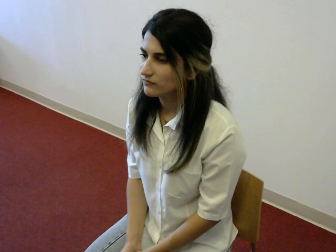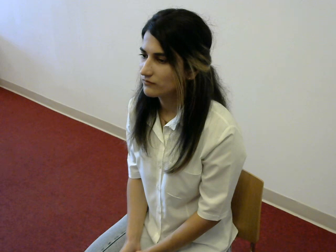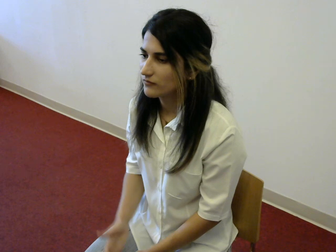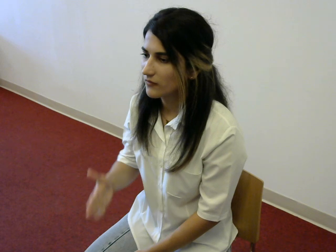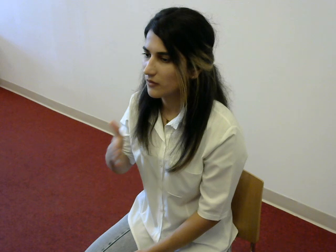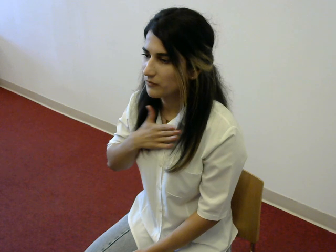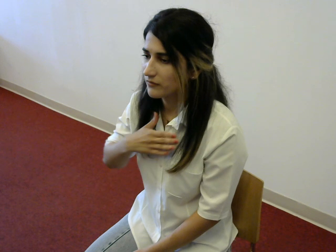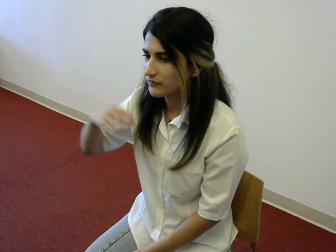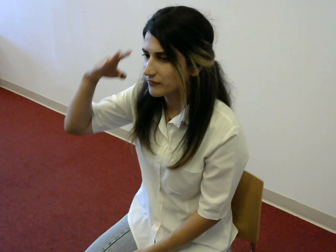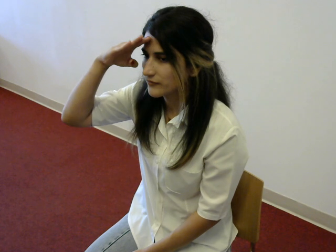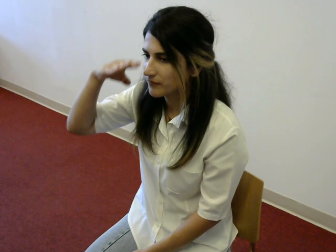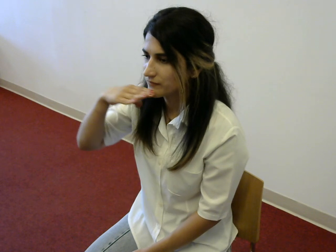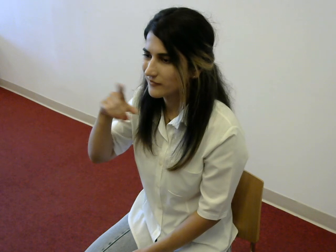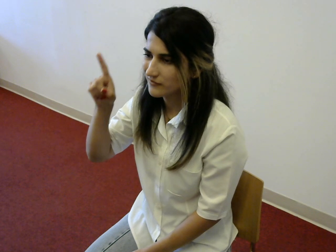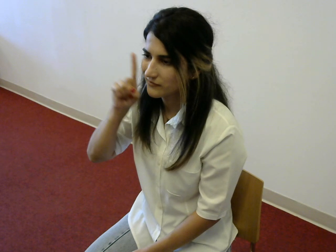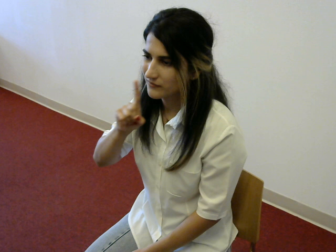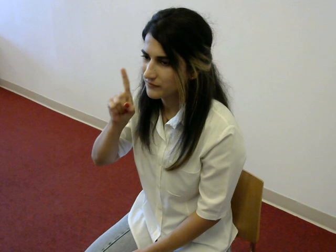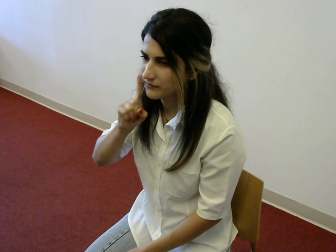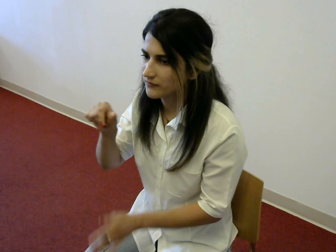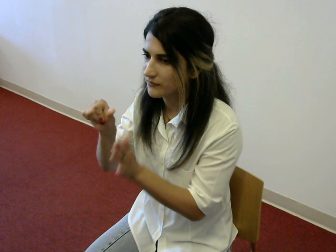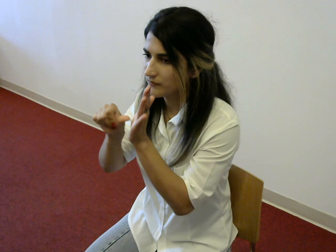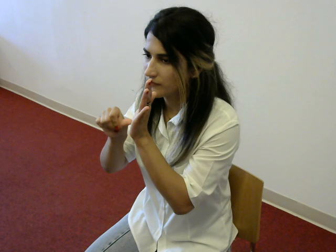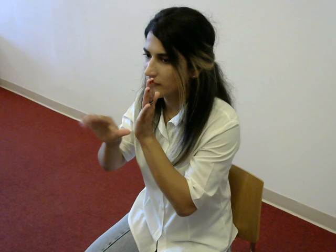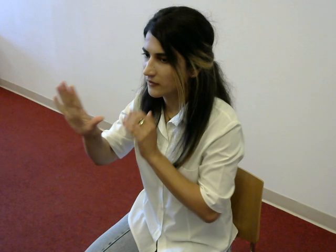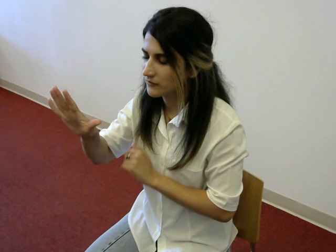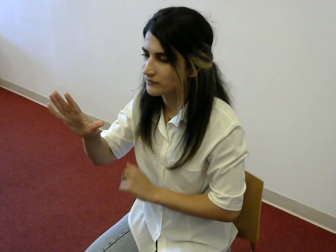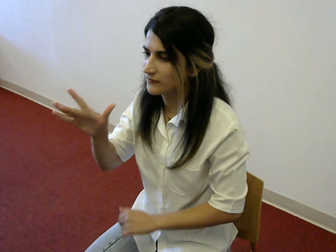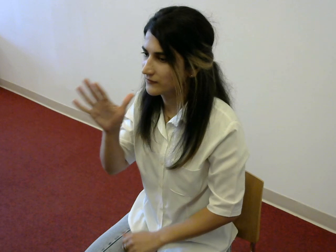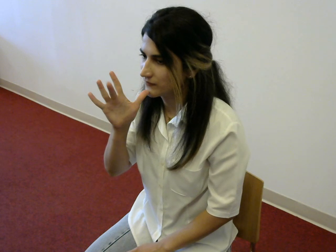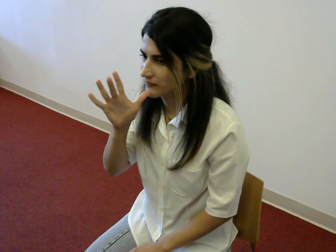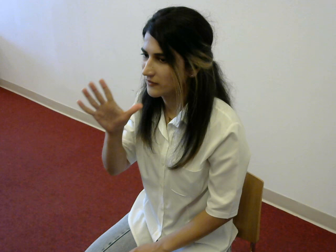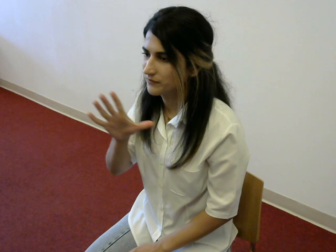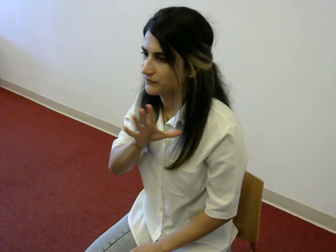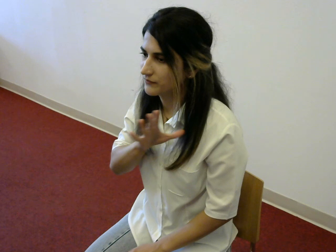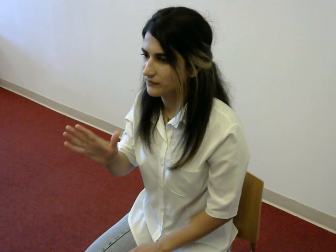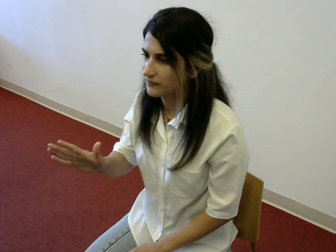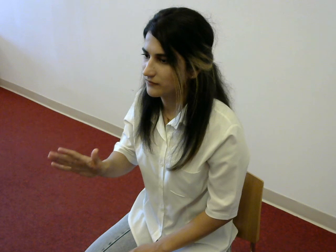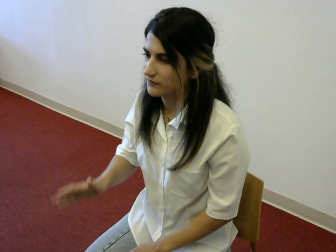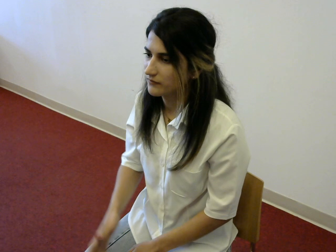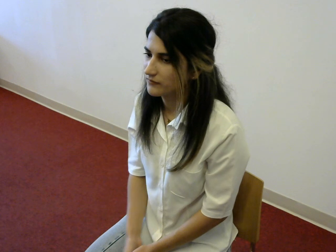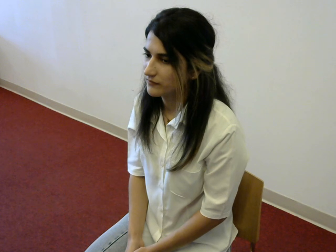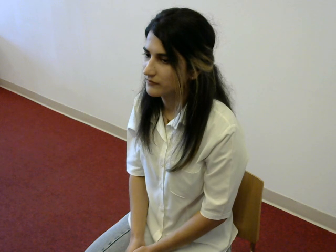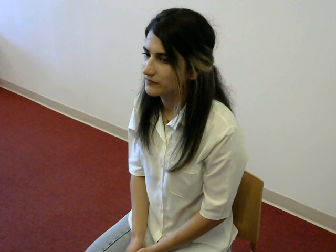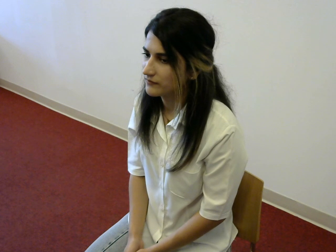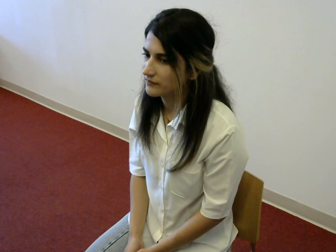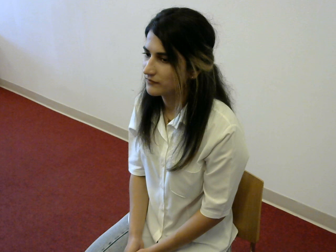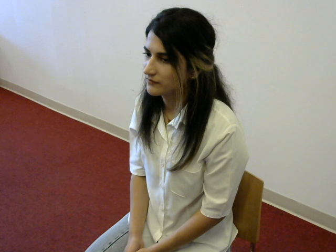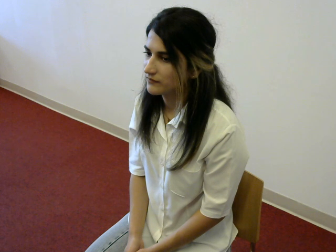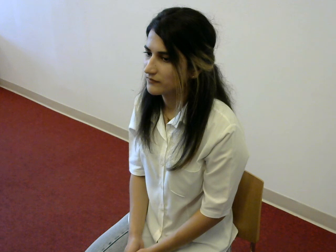Mənim atamın hələ 65 yaşı olmayıb